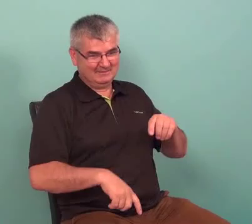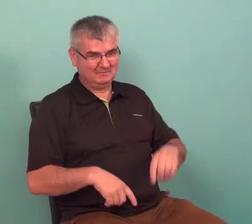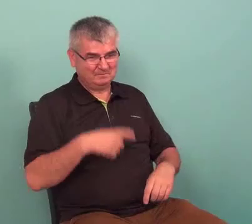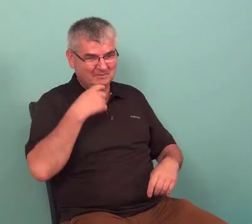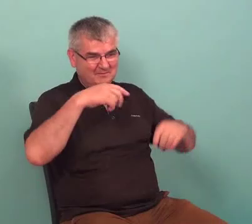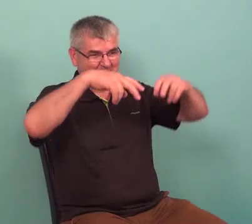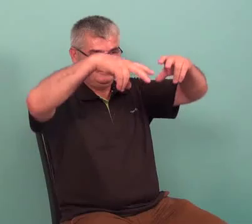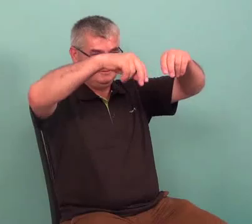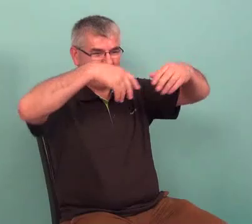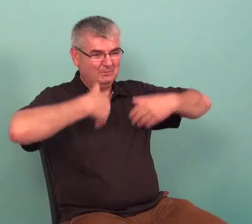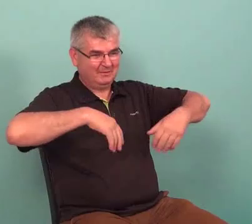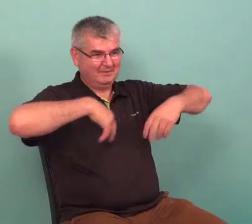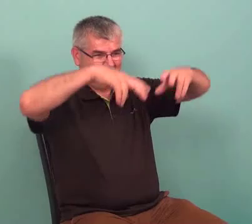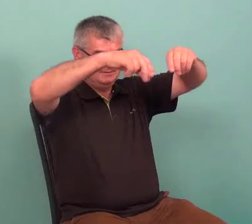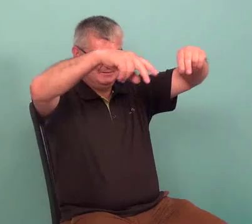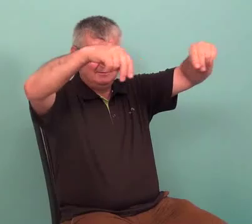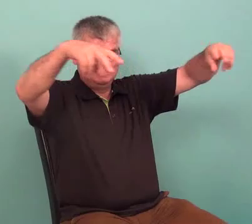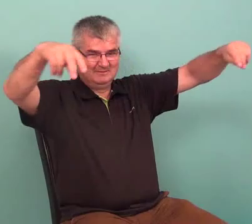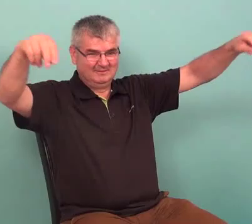Na sznurze wisi pranie.